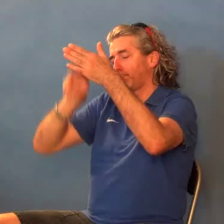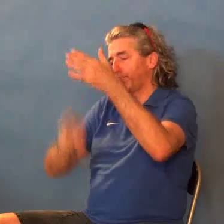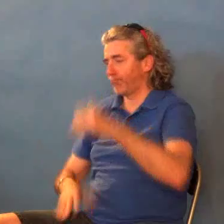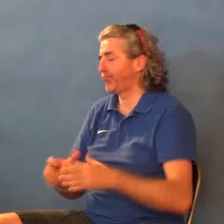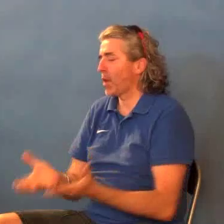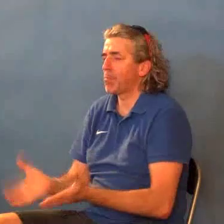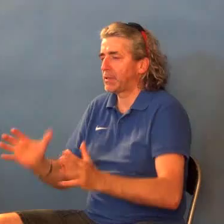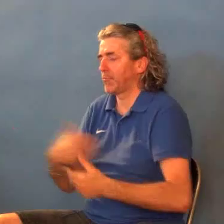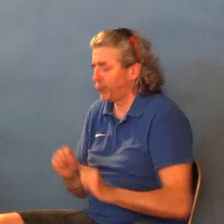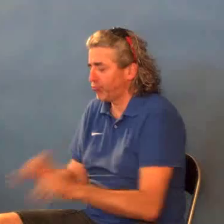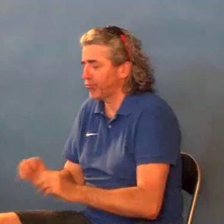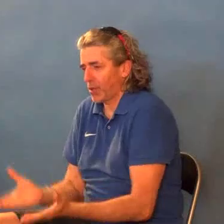Gruszki wrzucił do kosza.